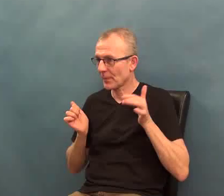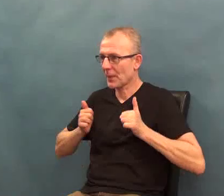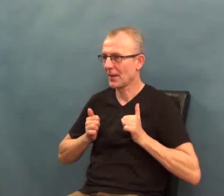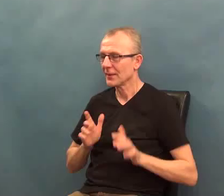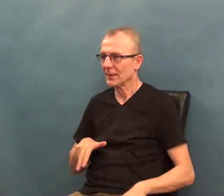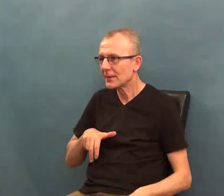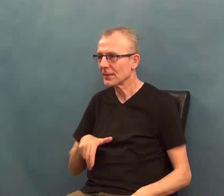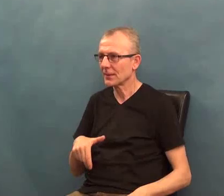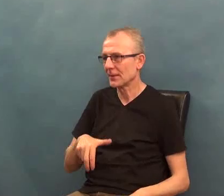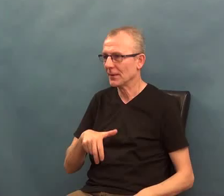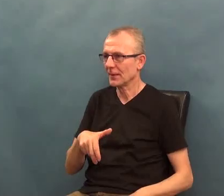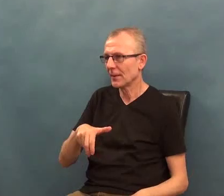Idzie przed siebie.